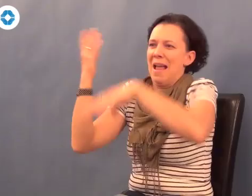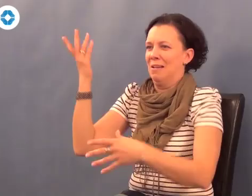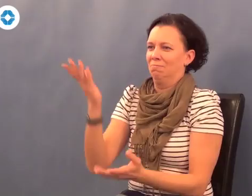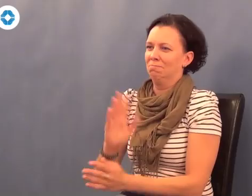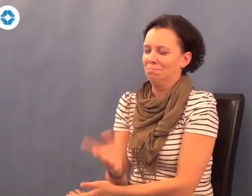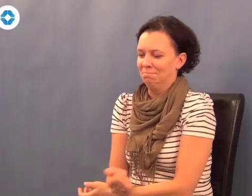Już.